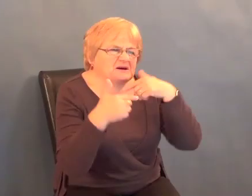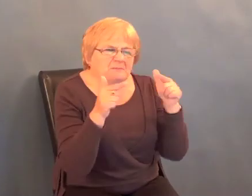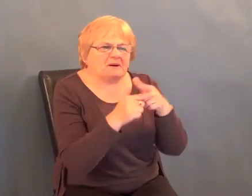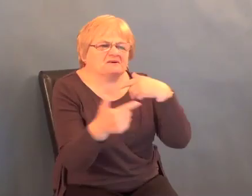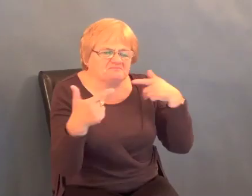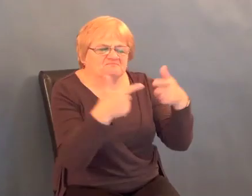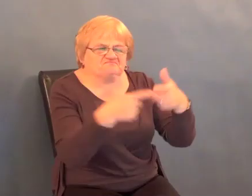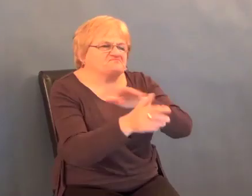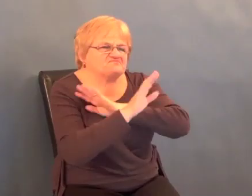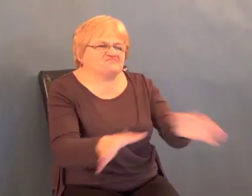Nie możemy się dopasować.